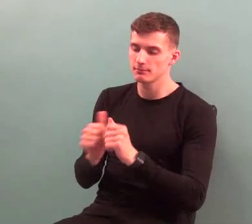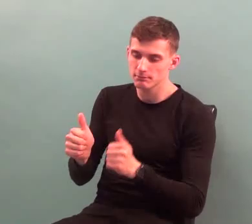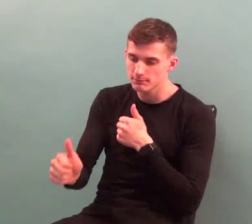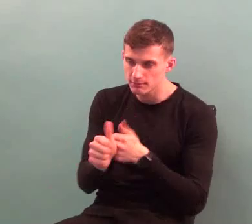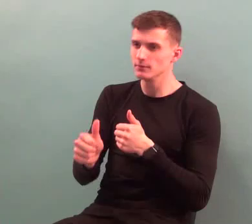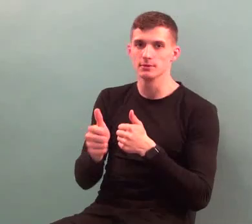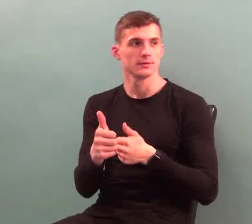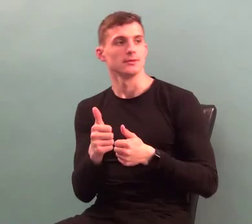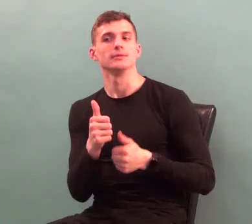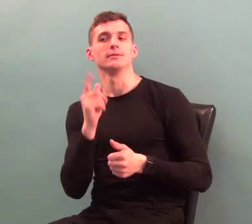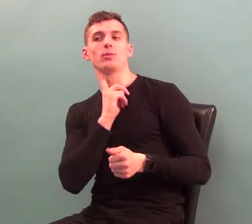Chaplin nagle go dotyka i udaje...